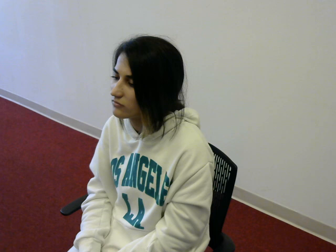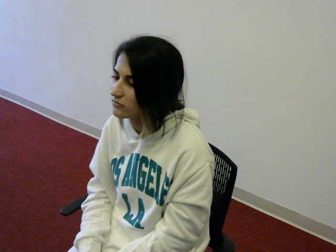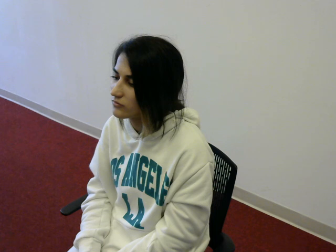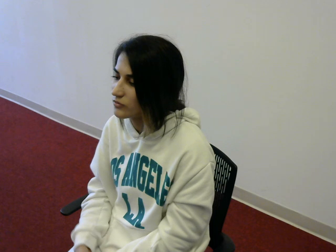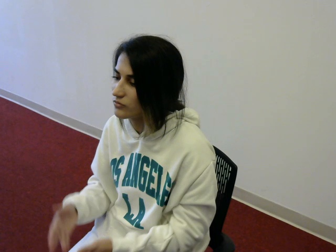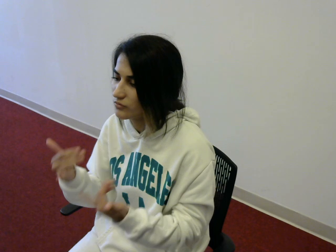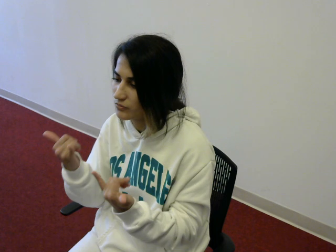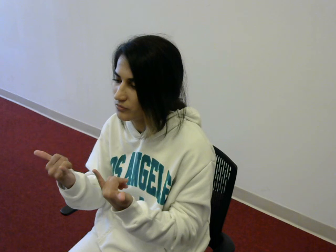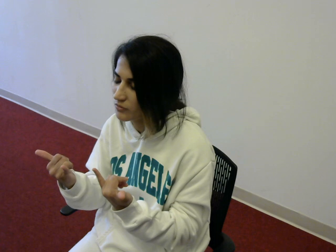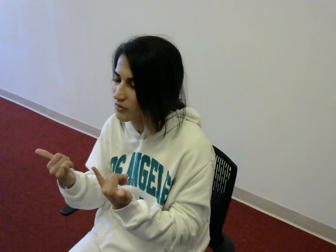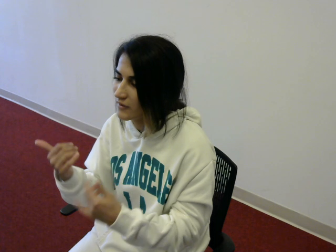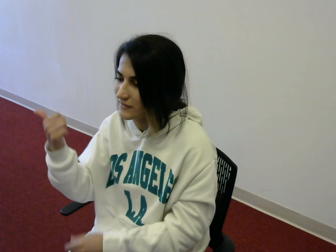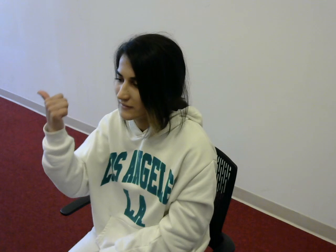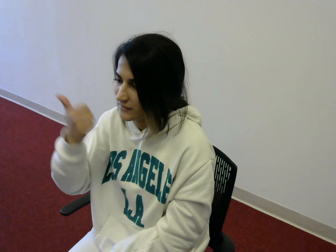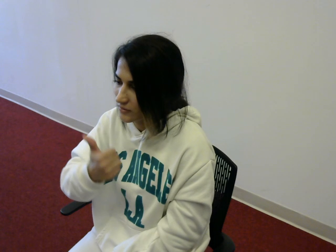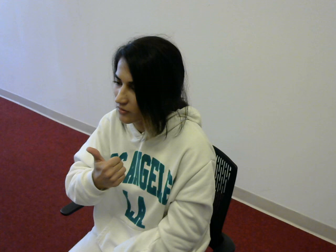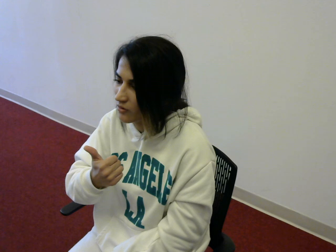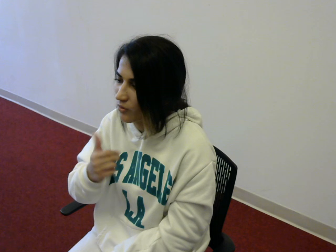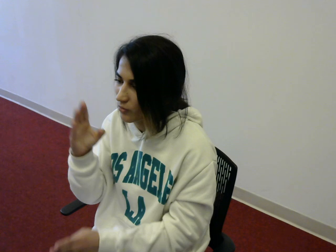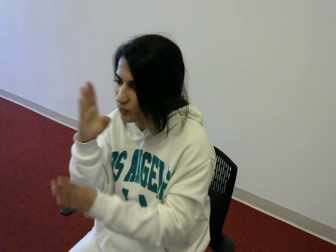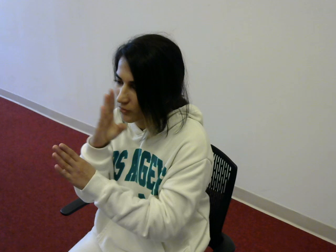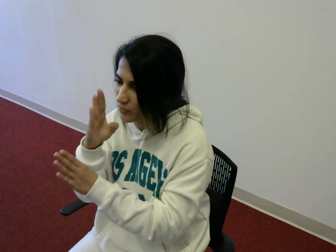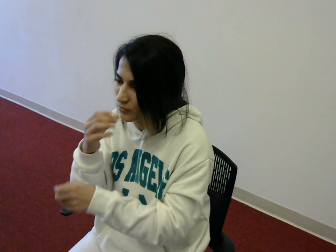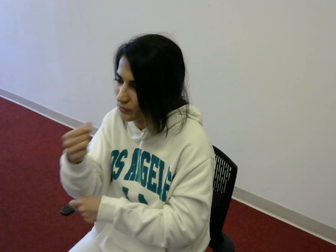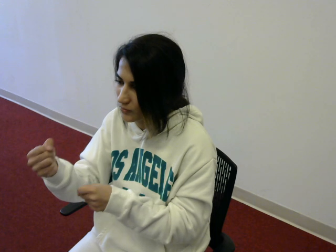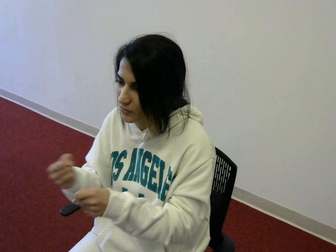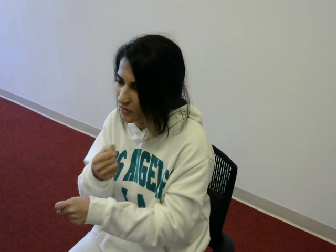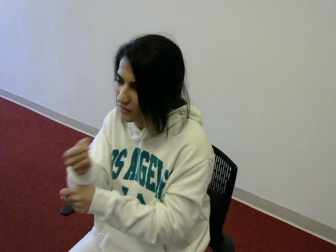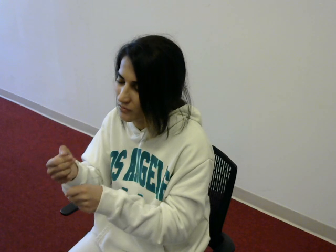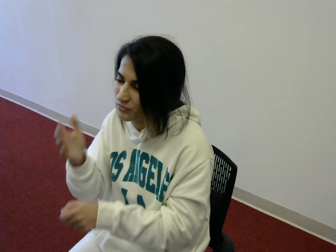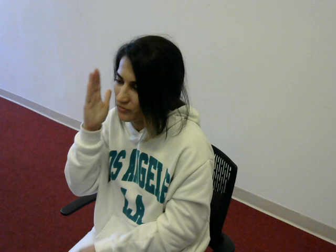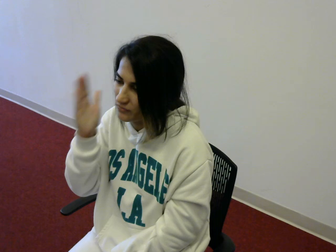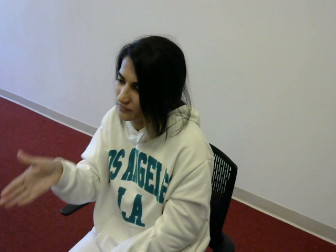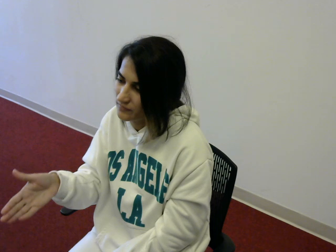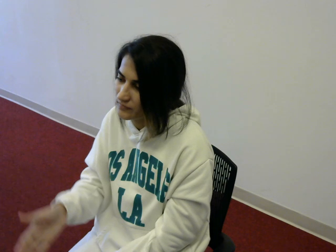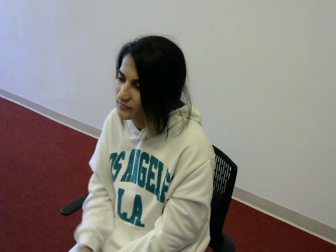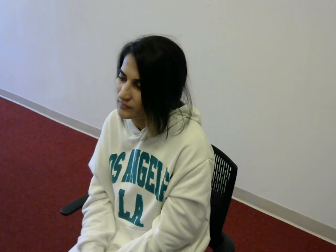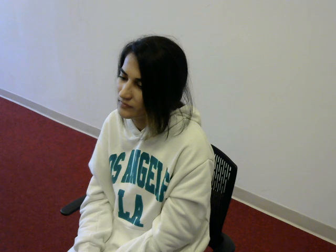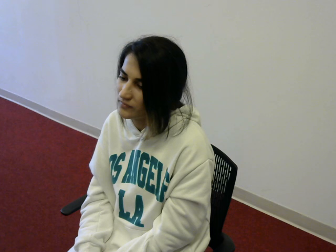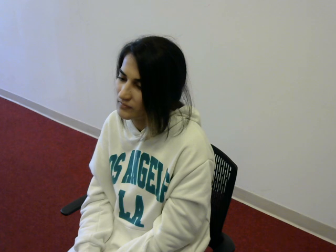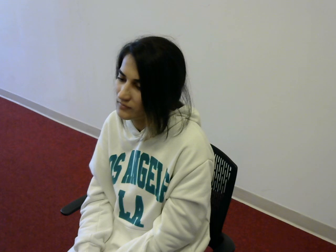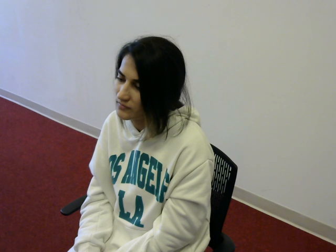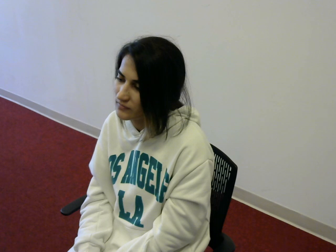Bu həftə hava küləkli olacaq